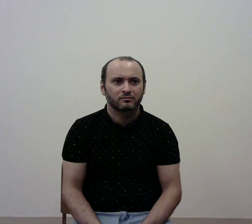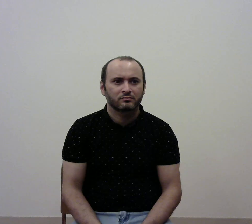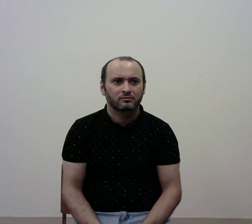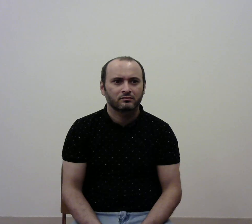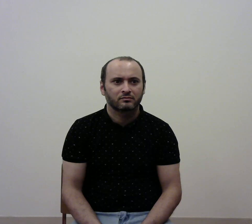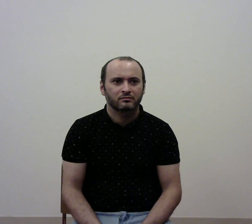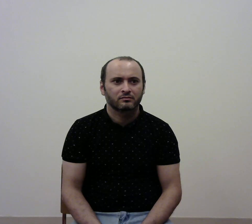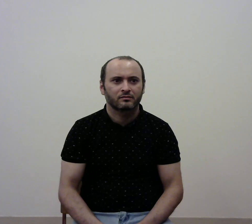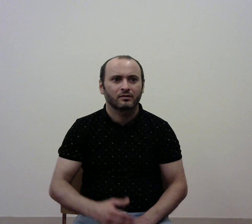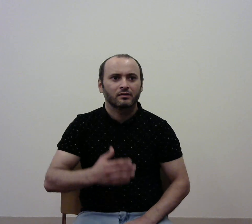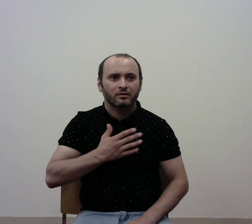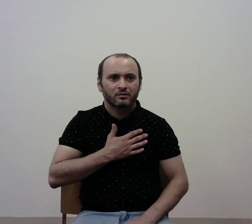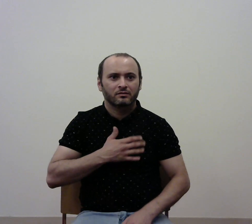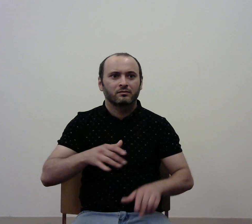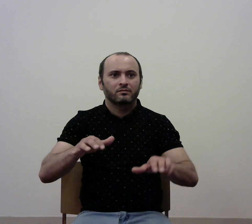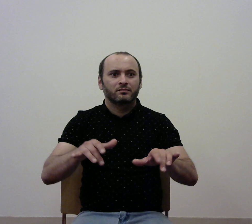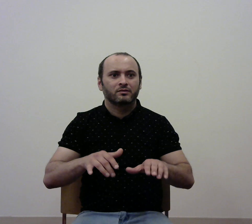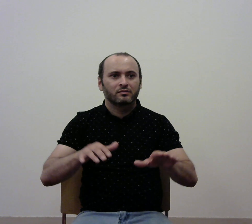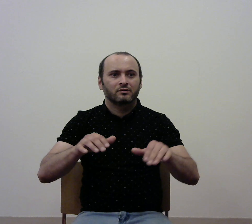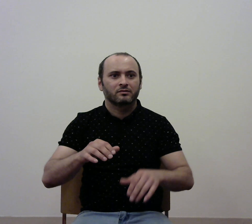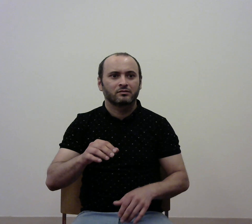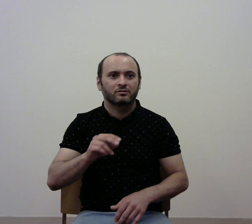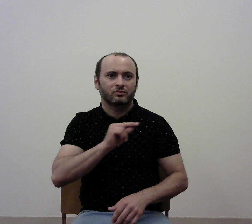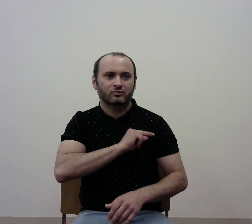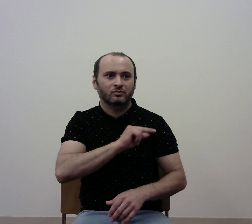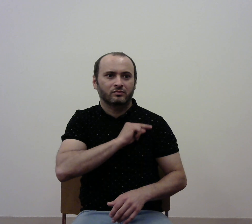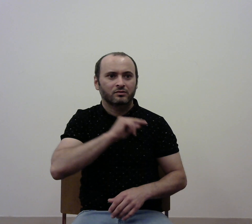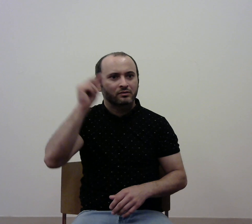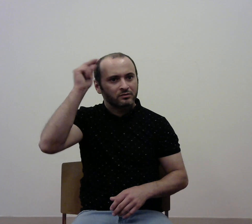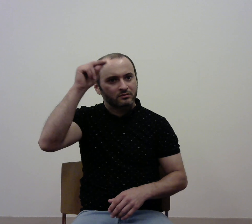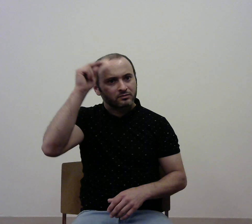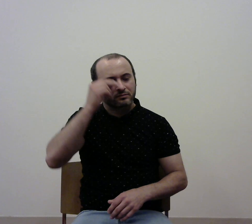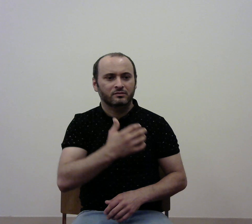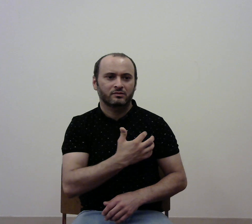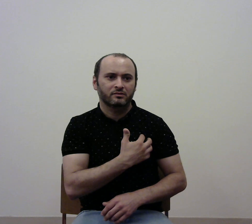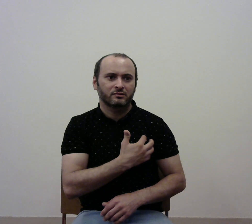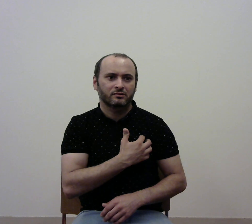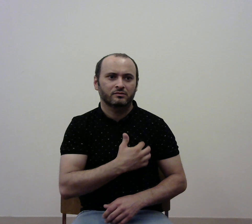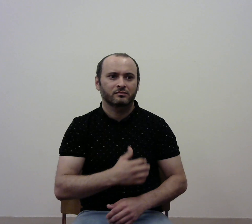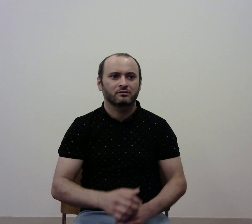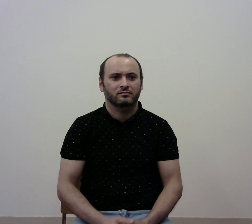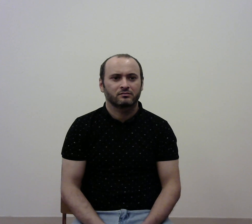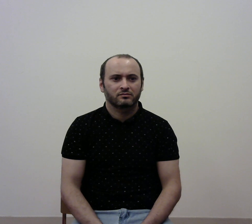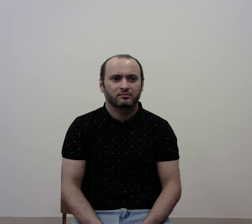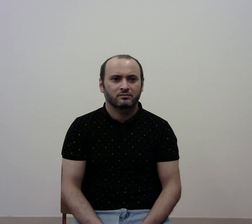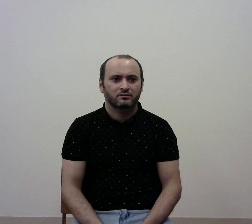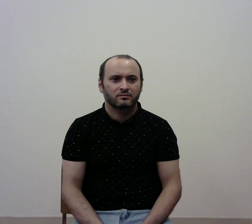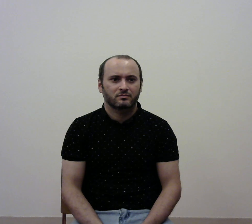Mən kompüterdə işləməyi öyrənmək istəyirəm